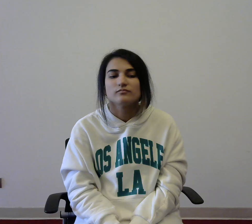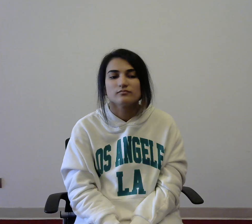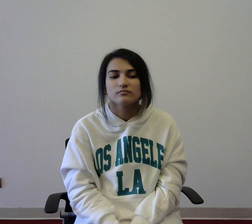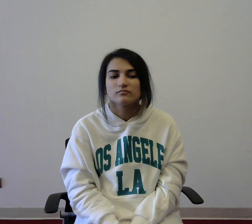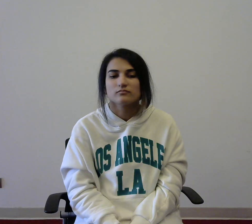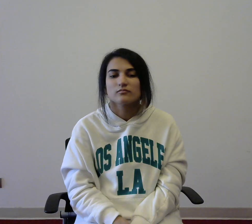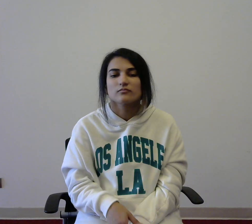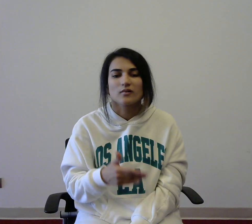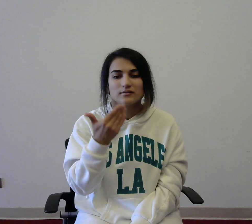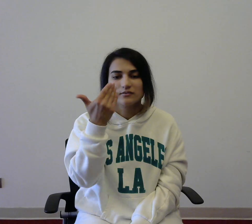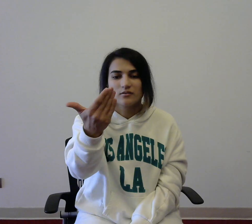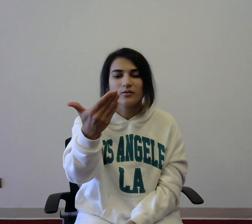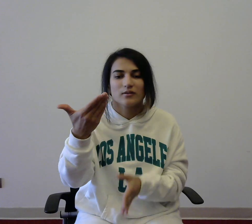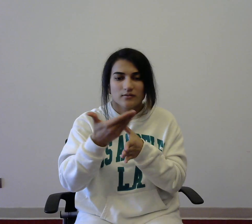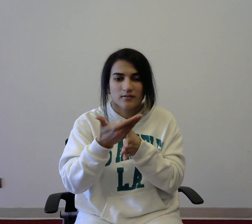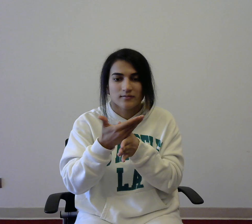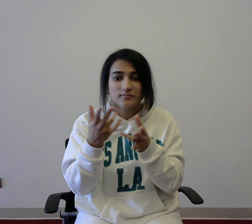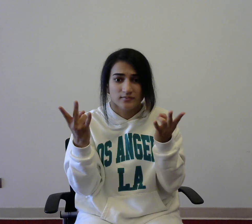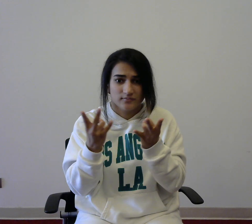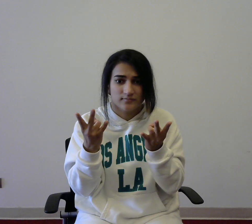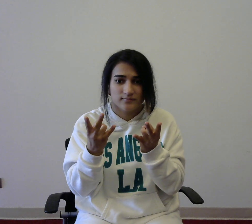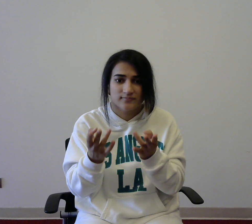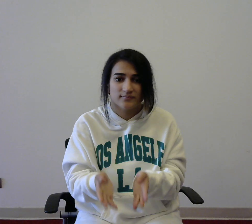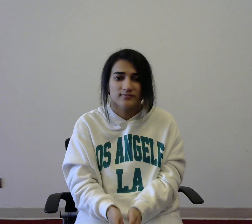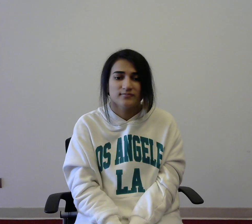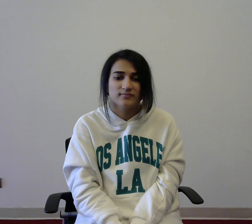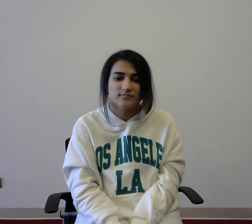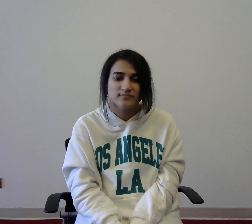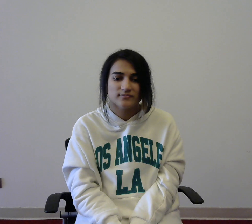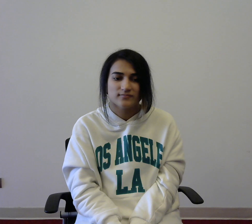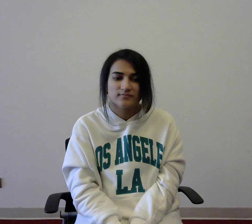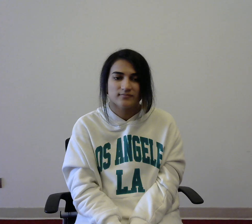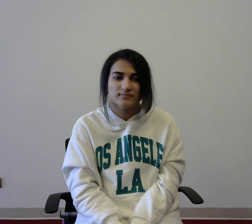Sizə kömək lazımdır mı?